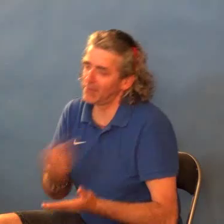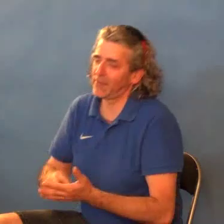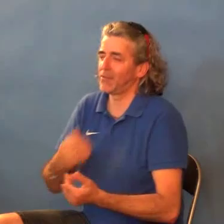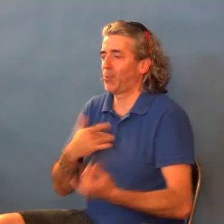Bolała go noga.